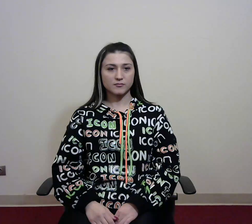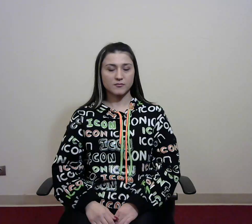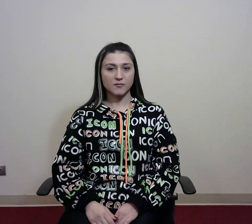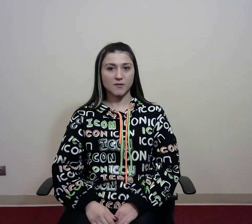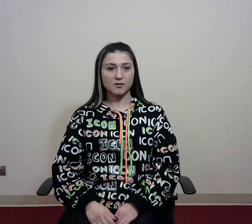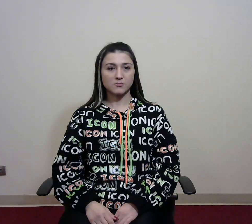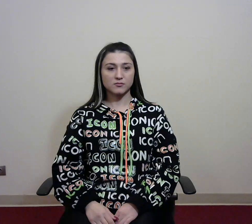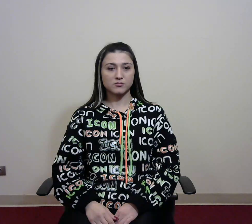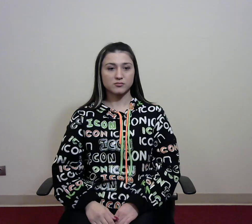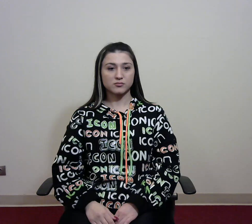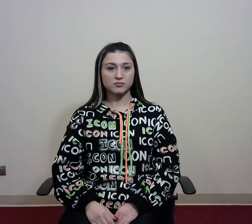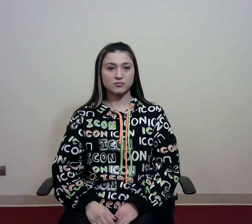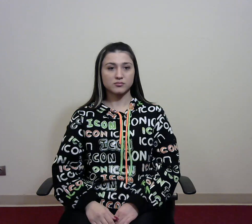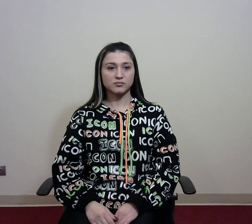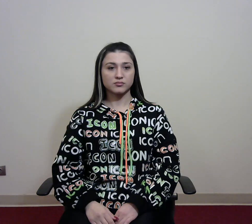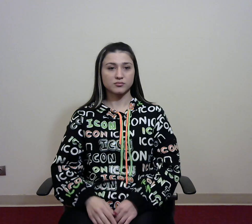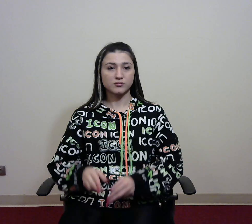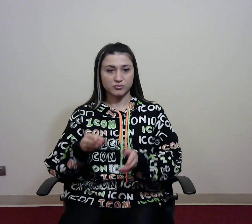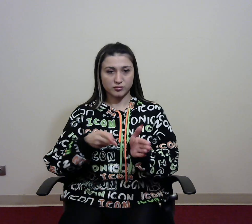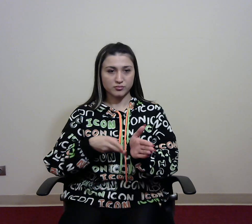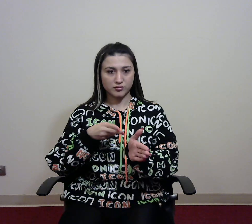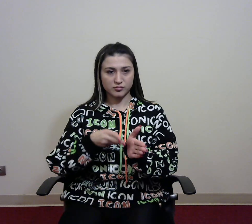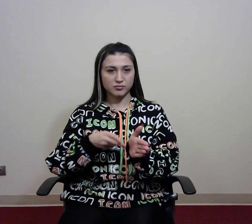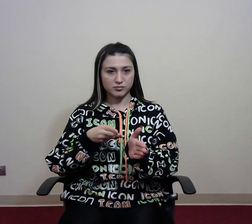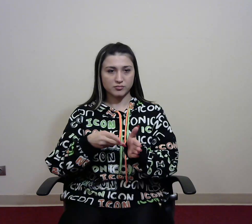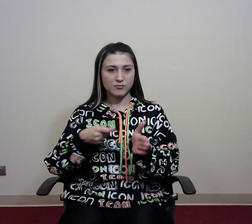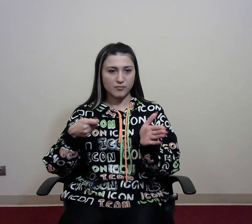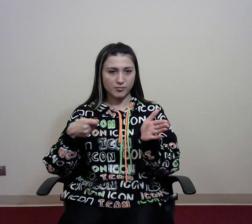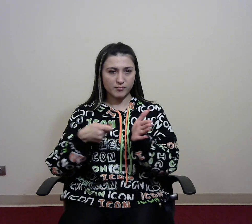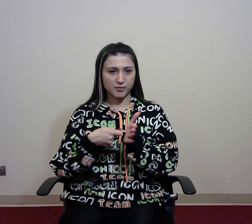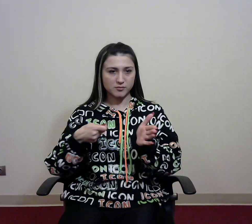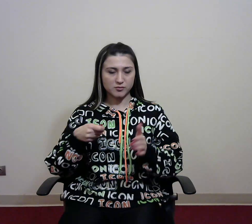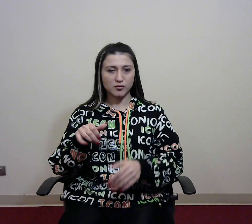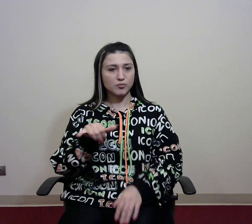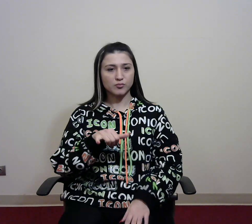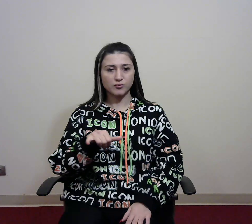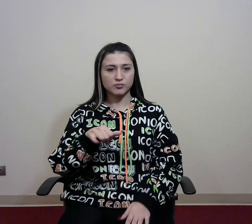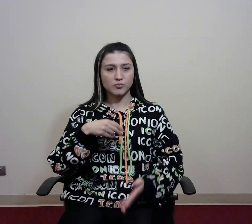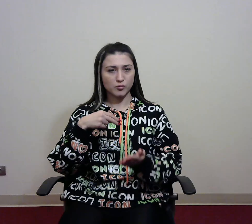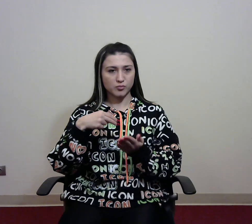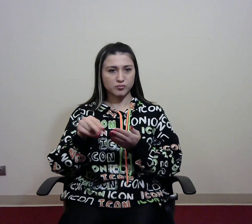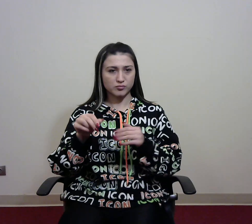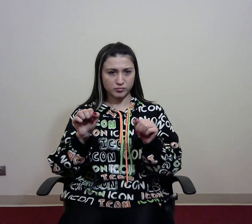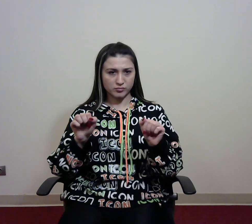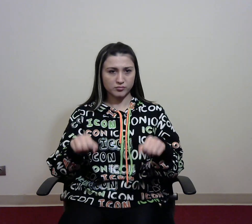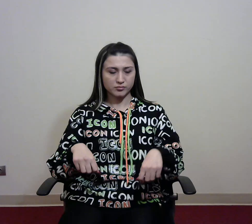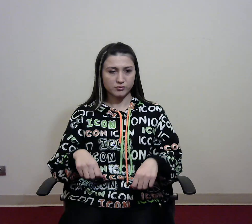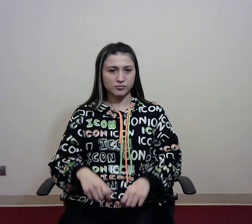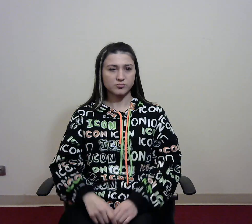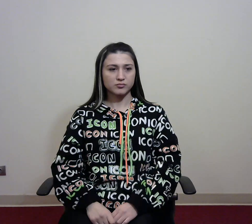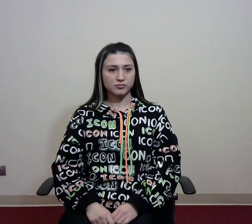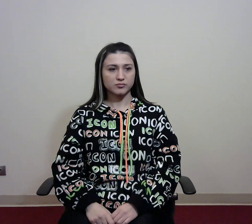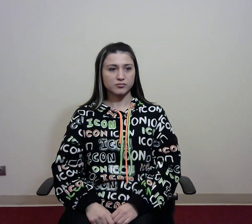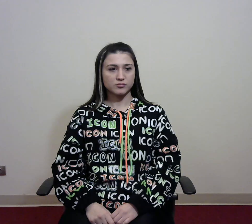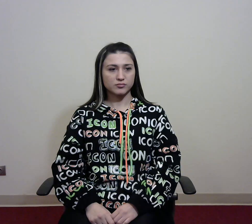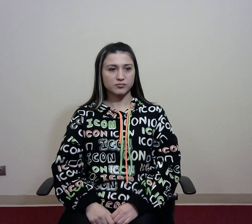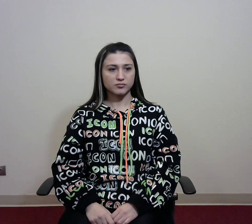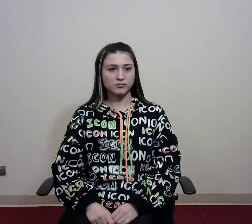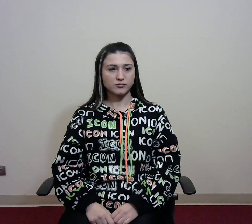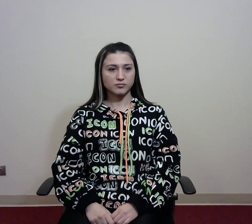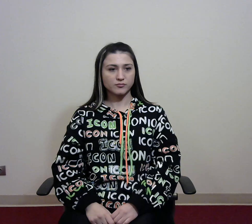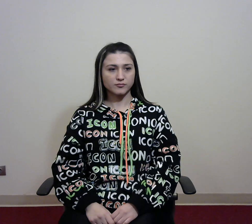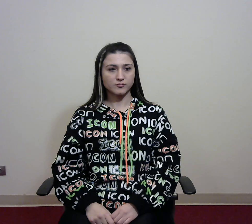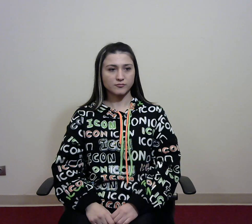Qatar biletini haradan almaq olar?